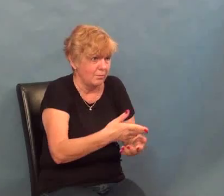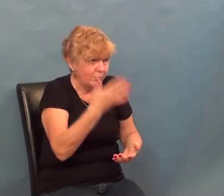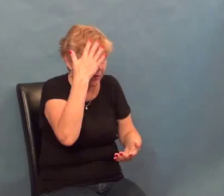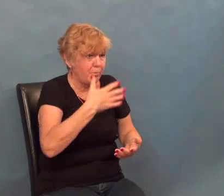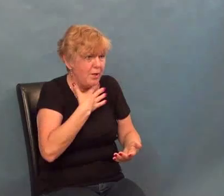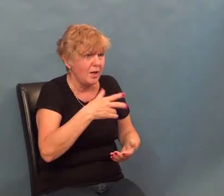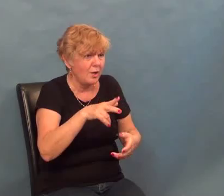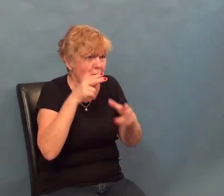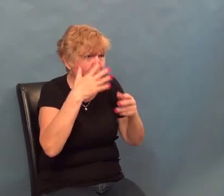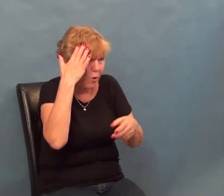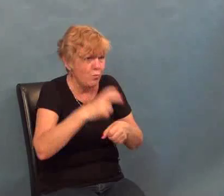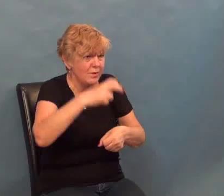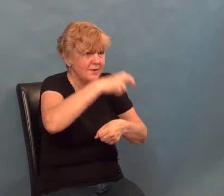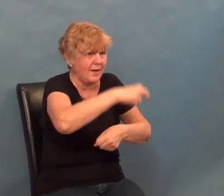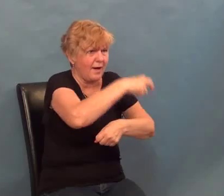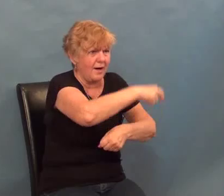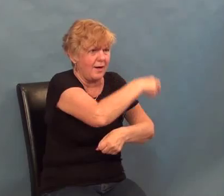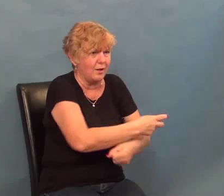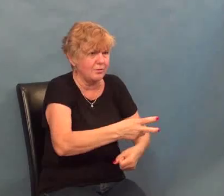Wiesz, że pies i żaba potrafią skakać.